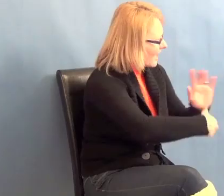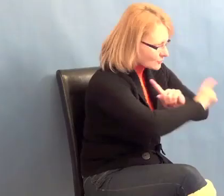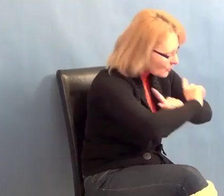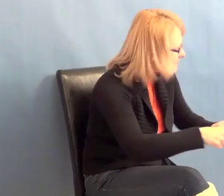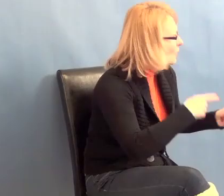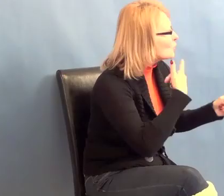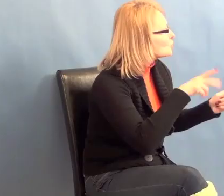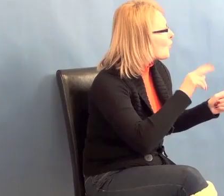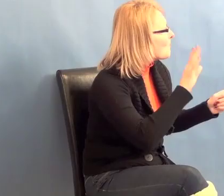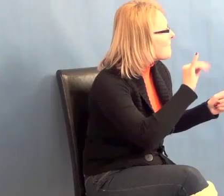Tak jest na przykład w Dubaju.